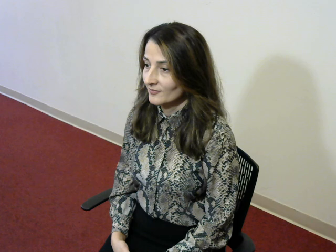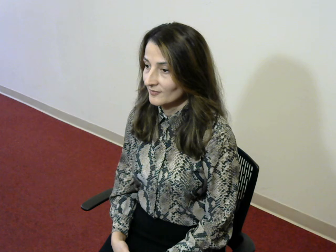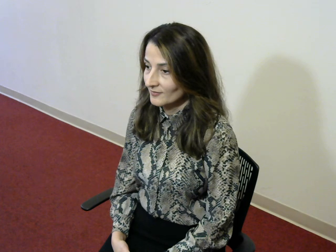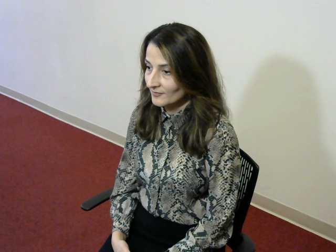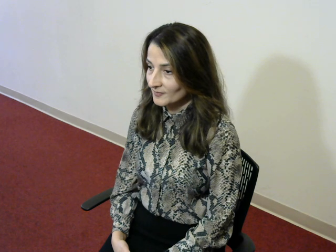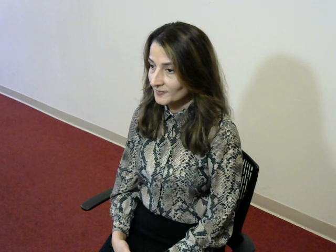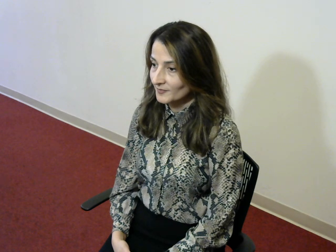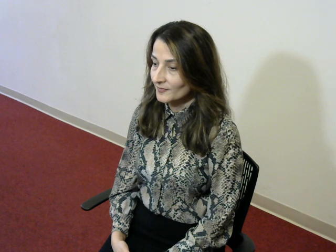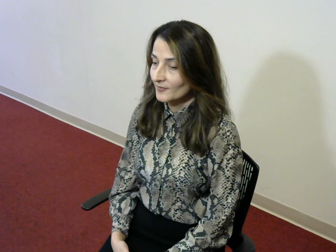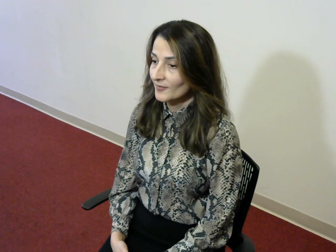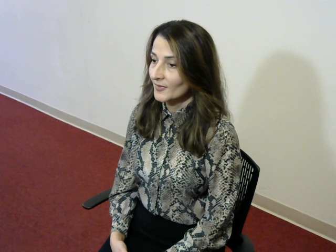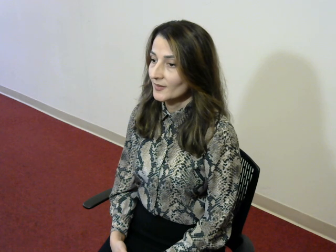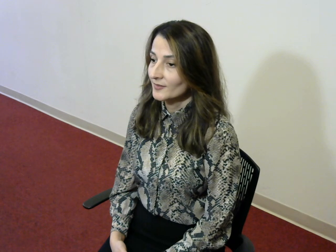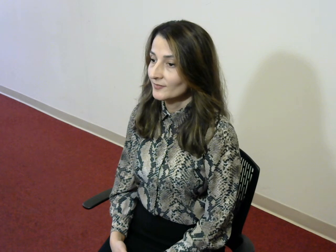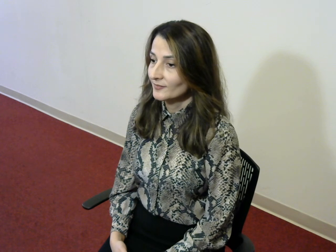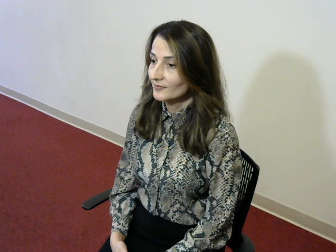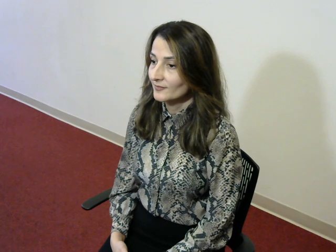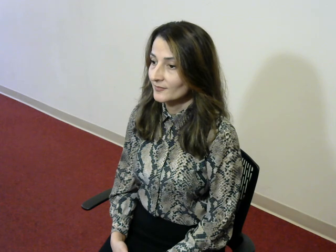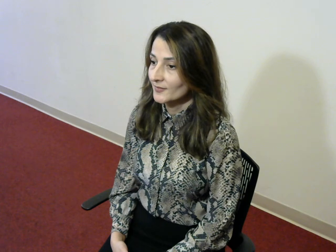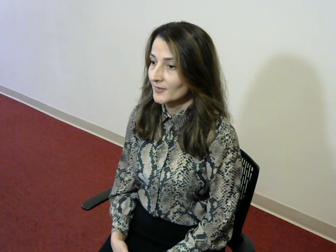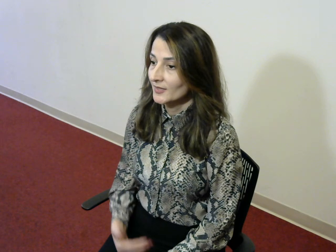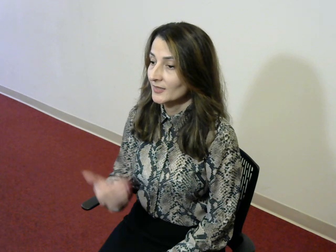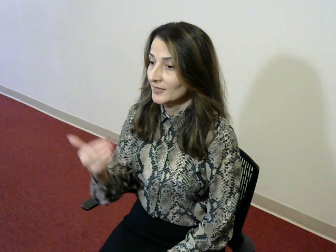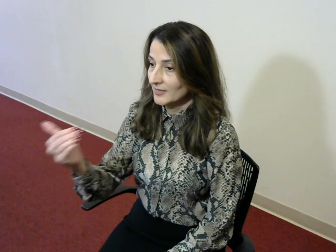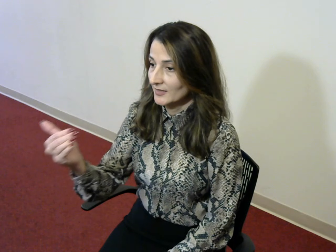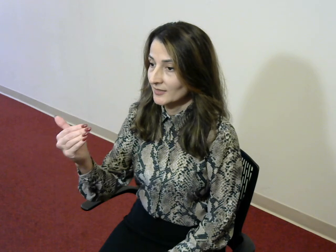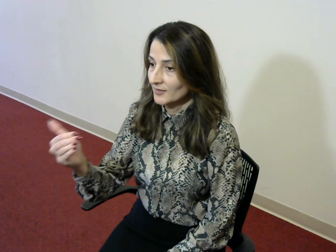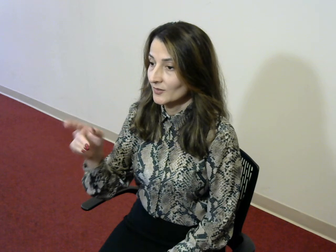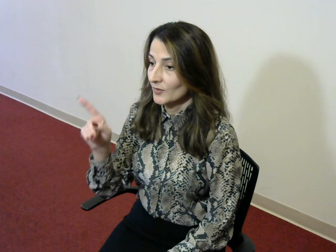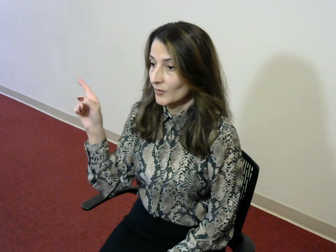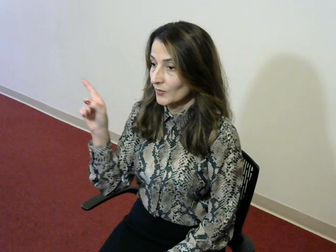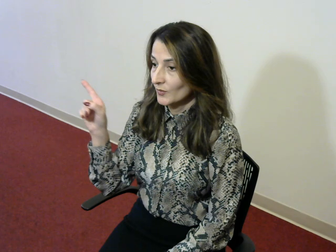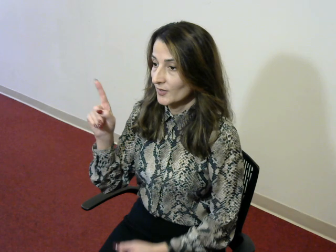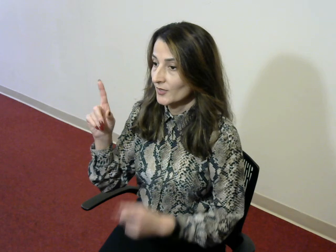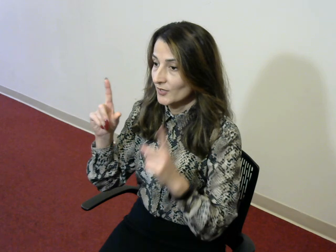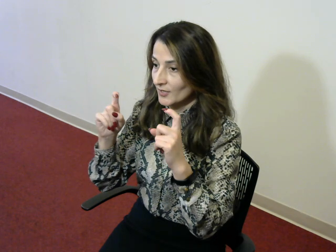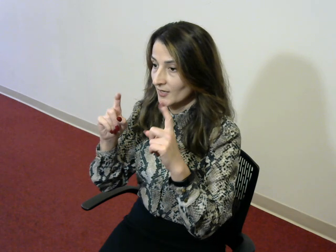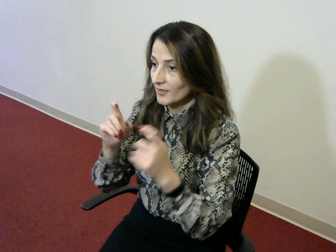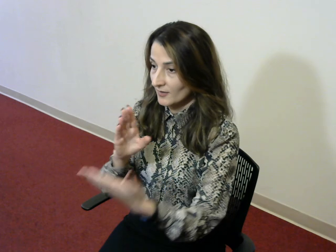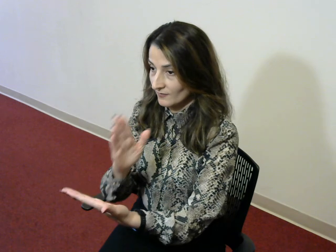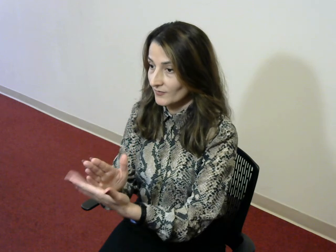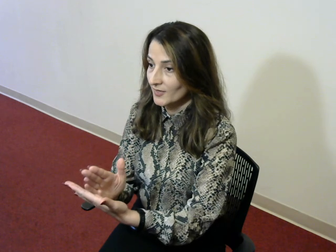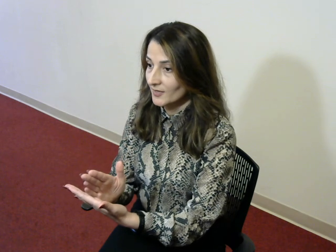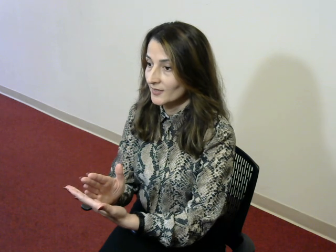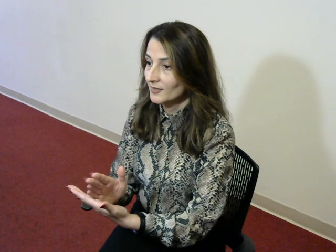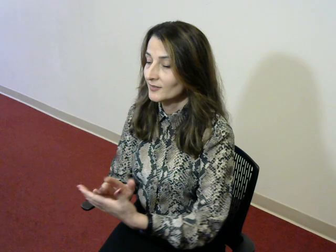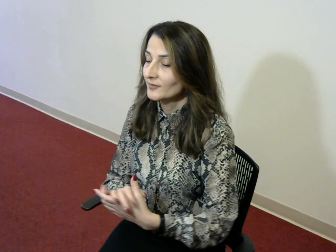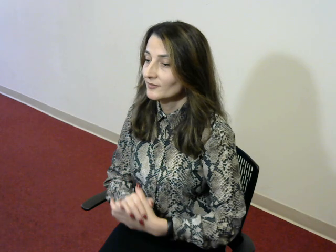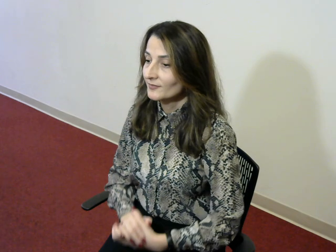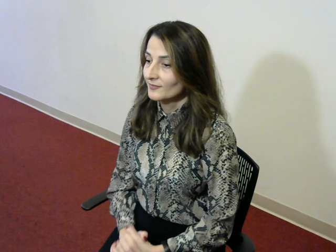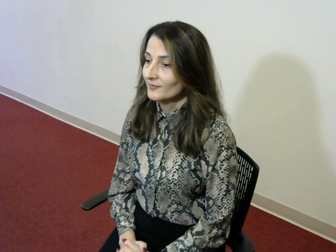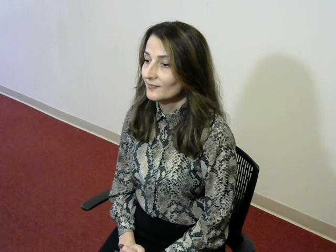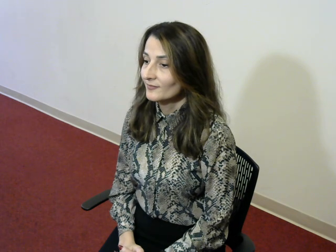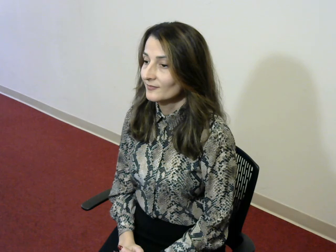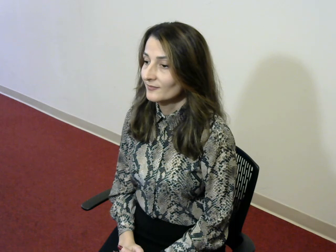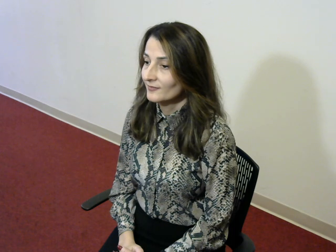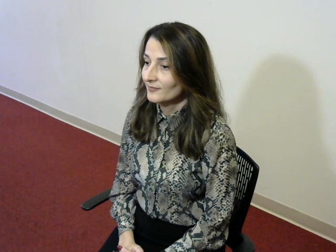Sizdə onun şəkli var?